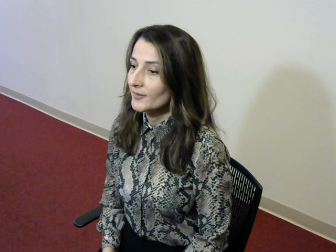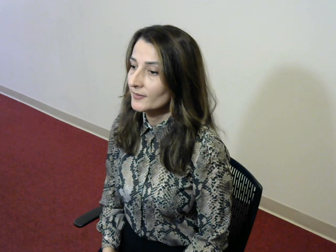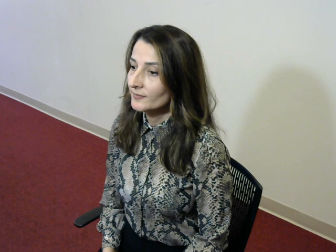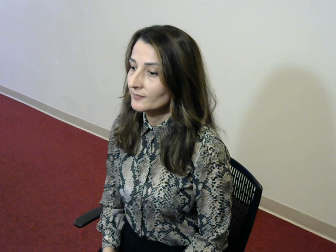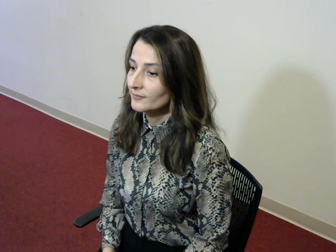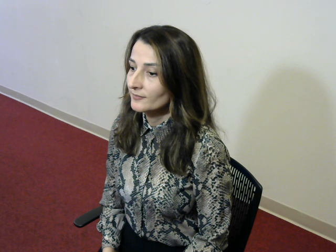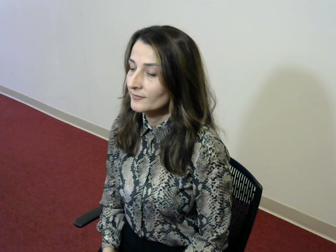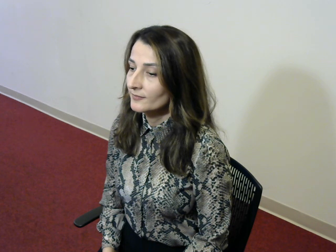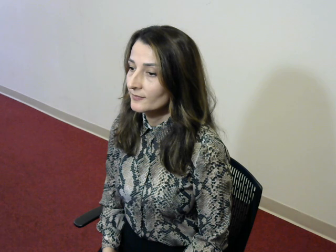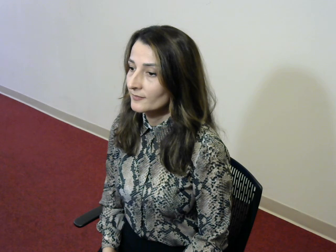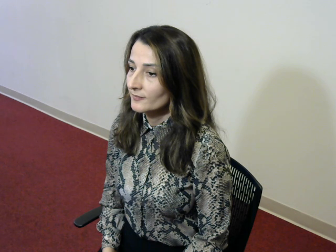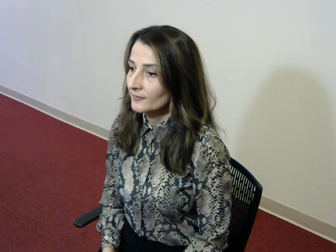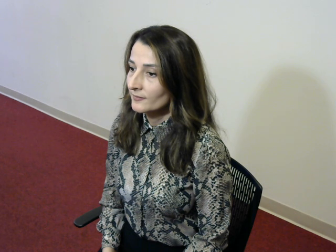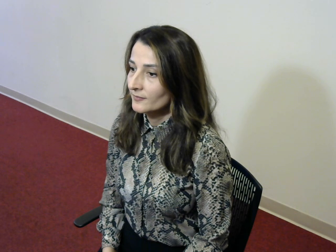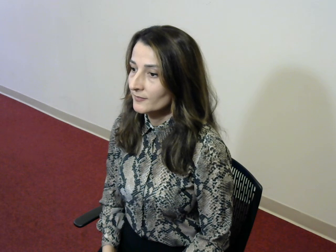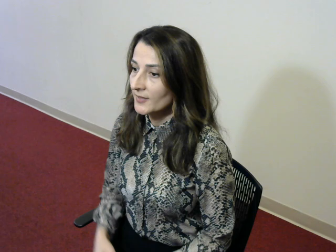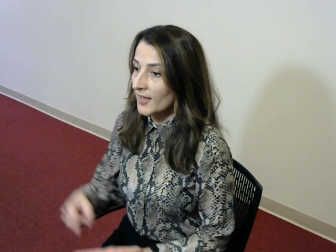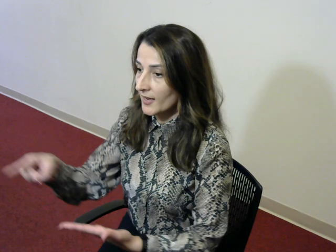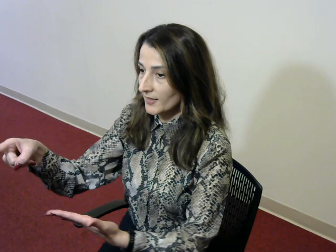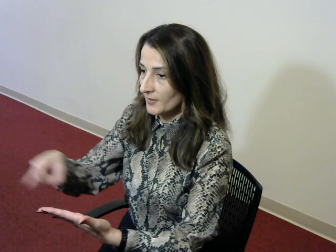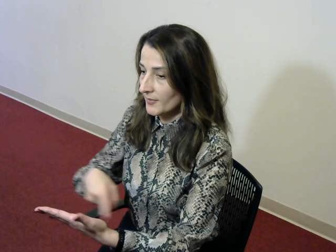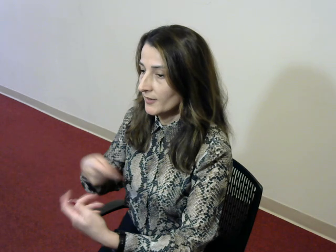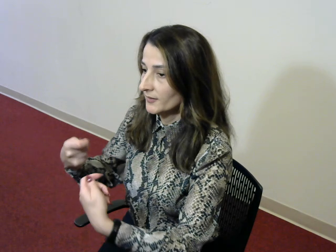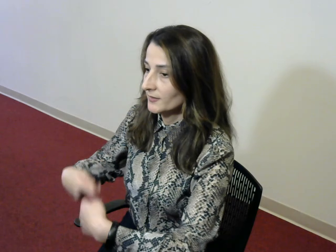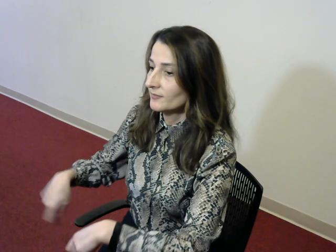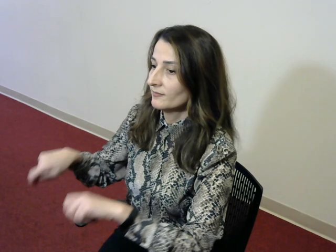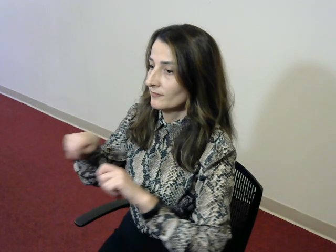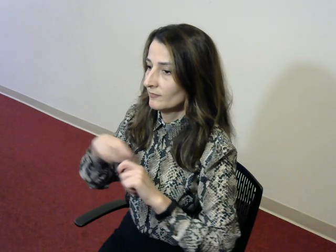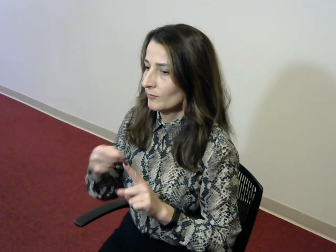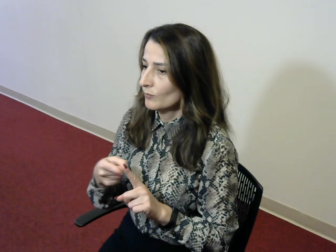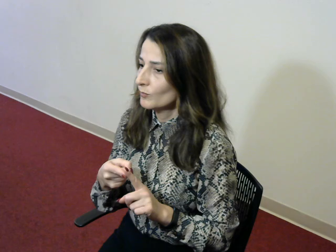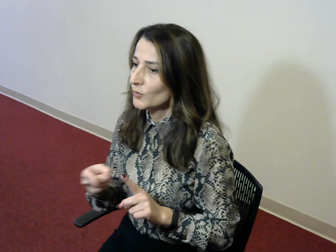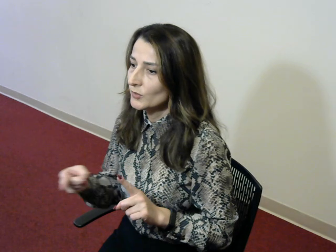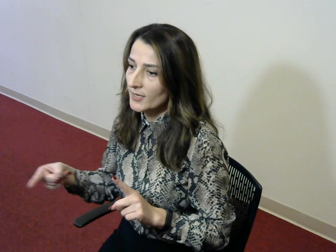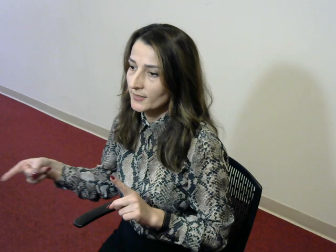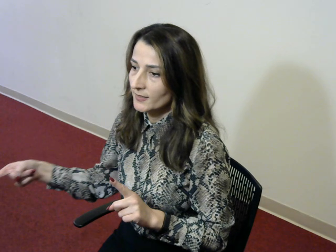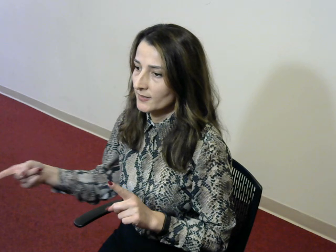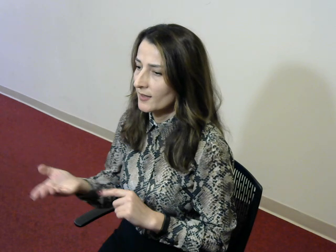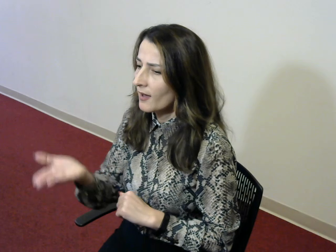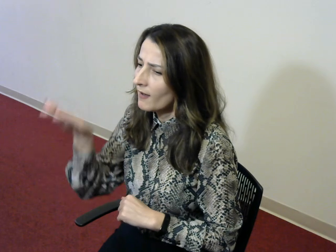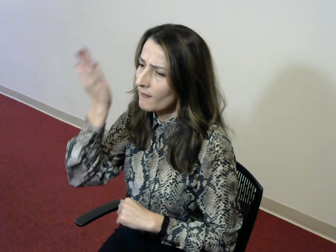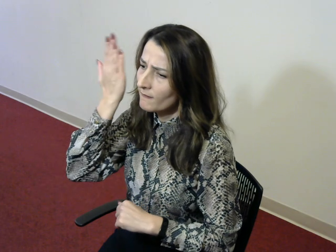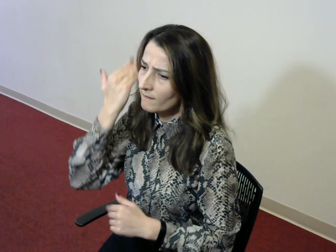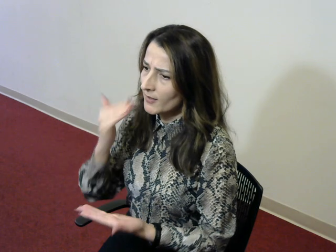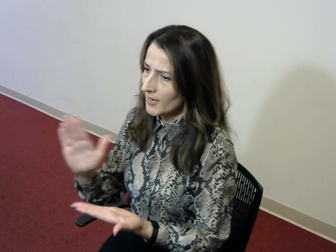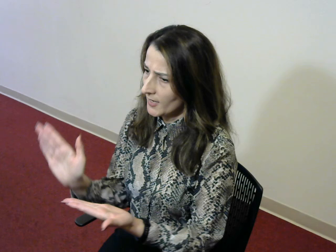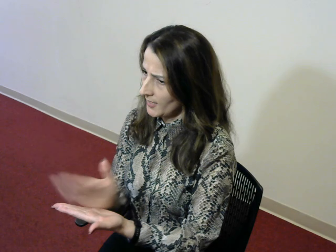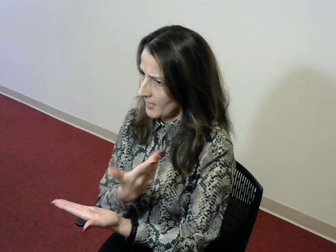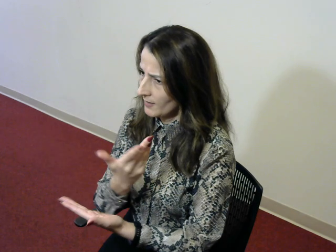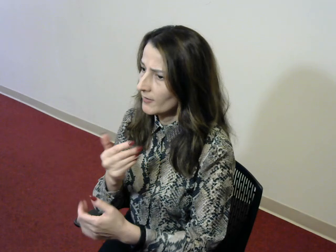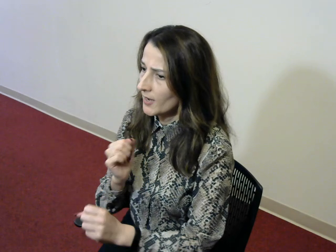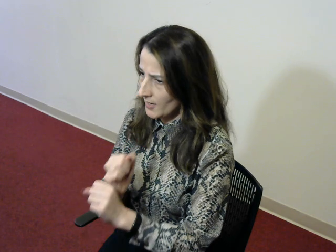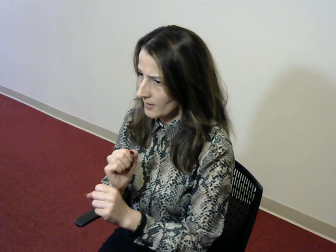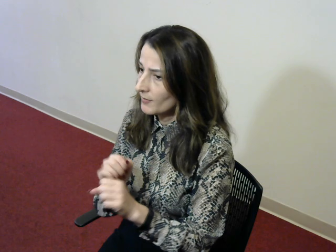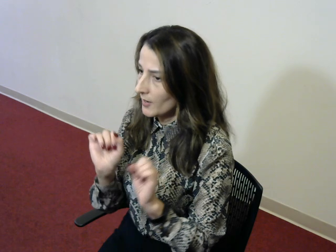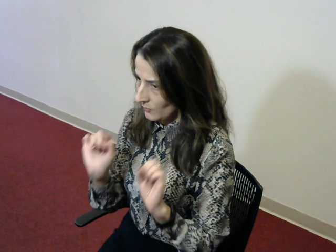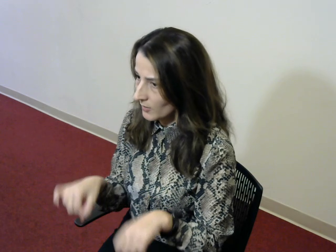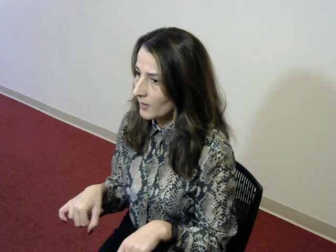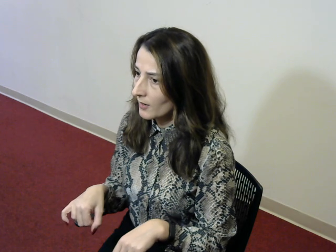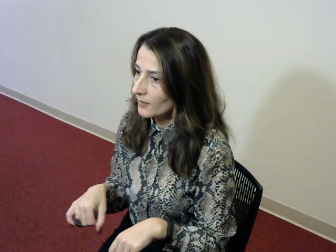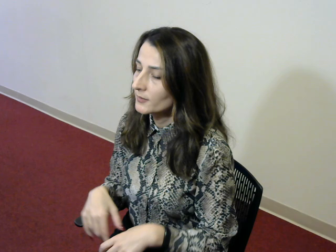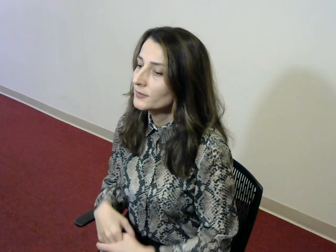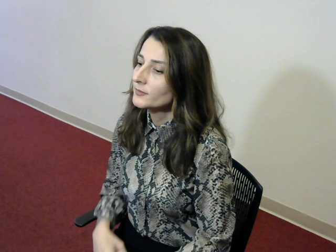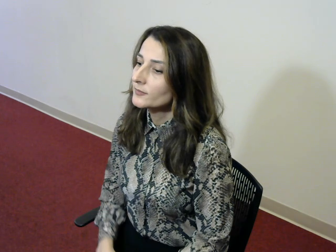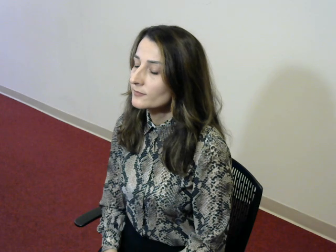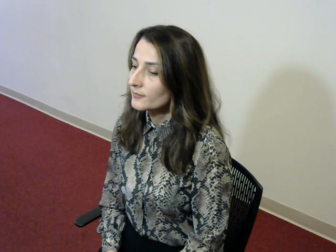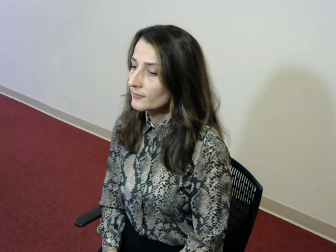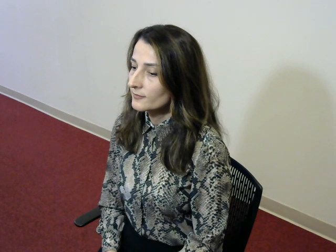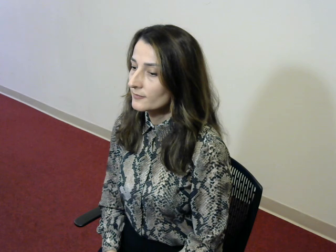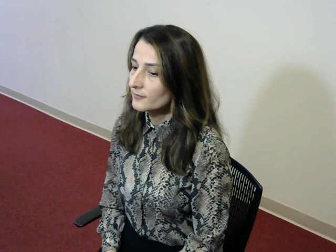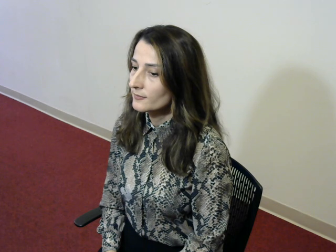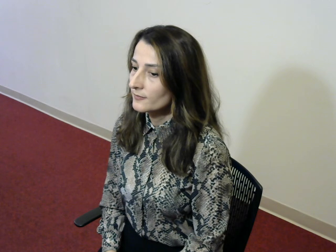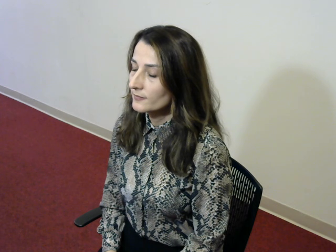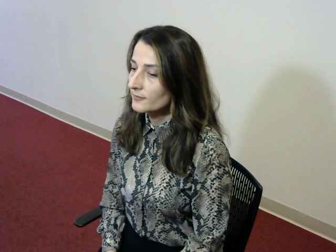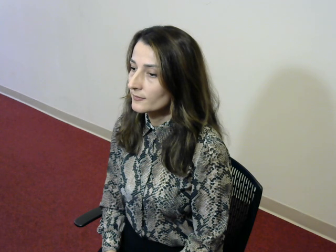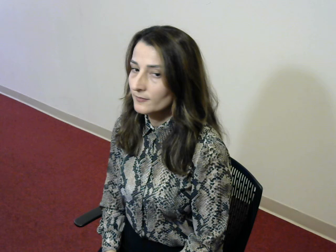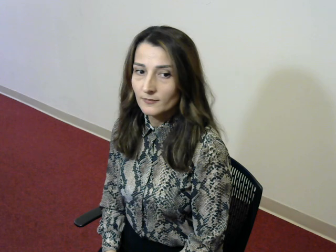Etibarnaməni müddətindən əvvəl ləğv etdirmək olarmı?